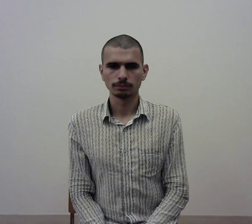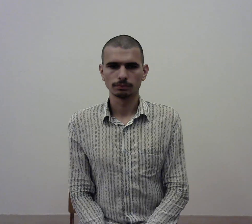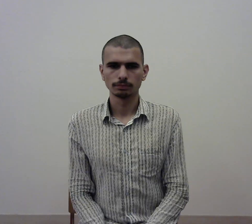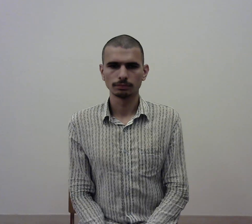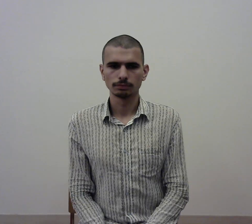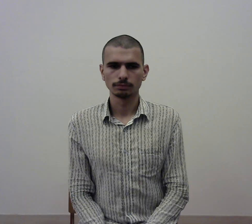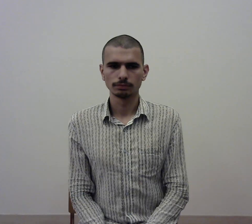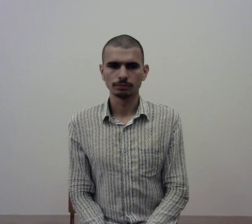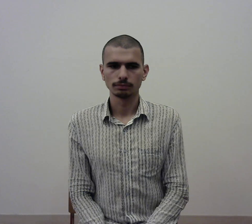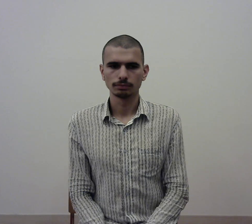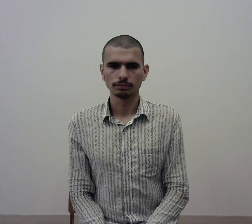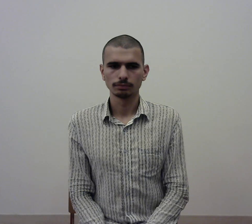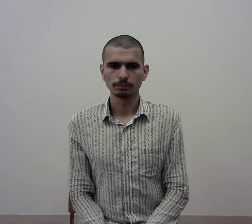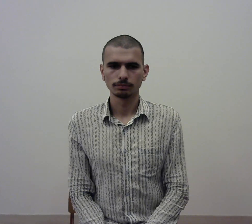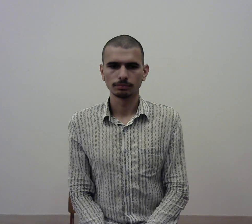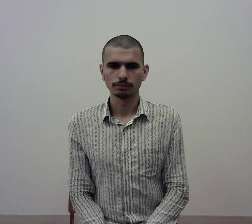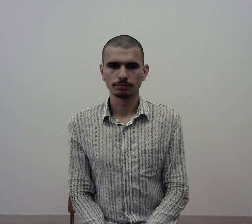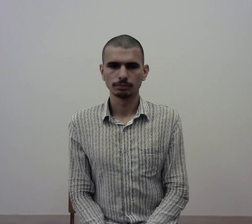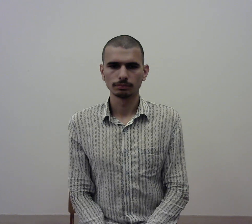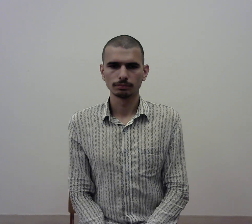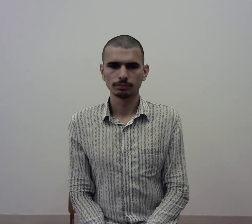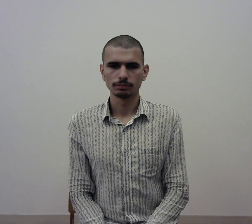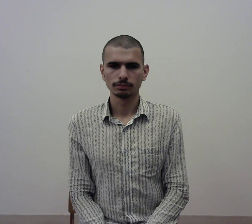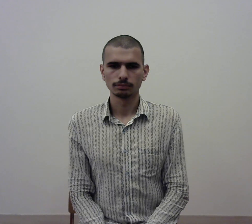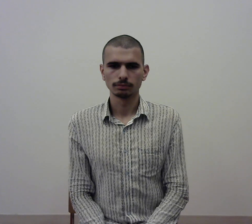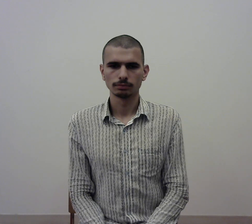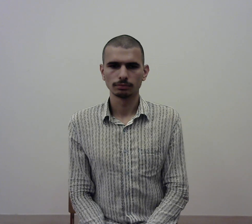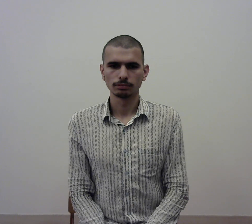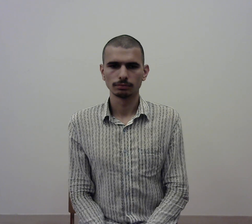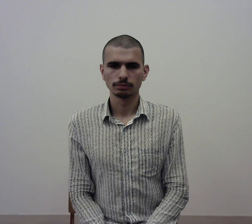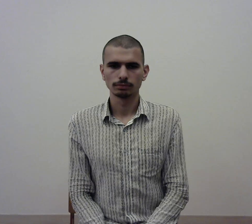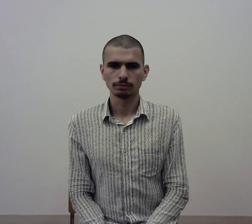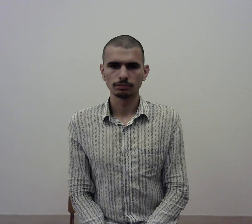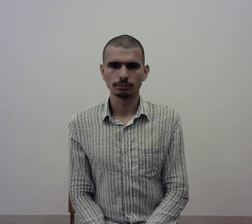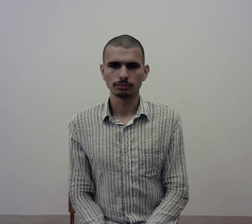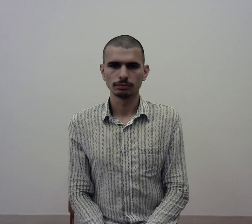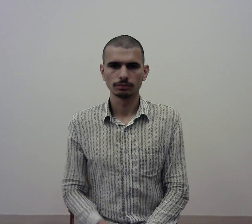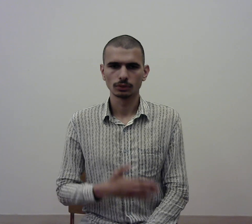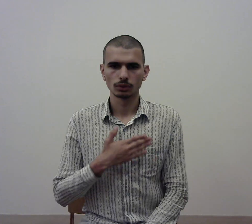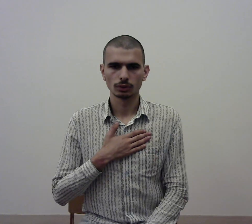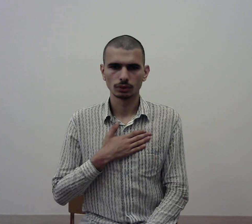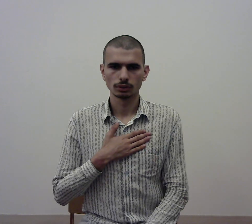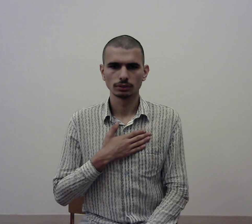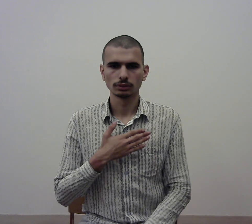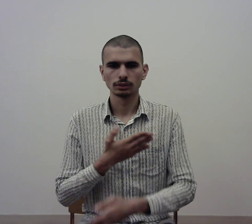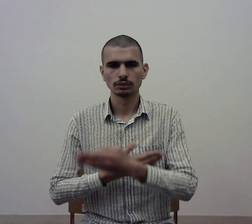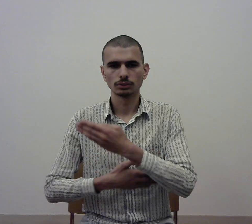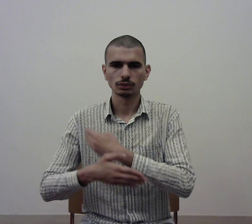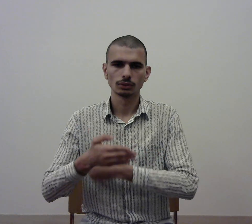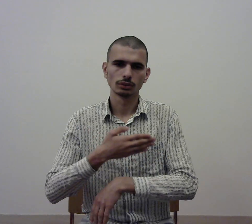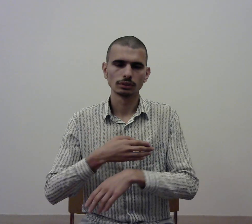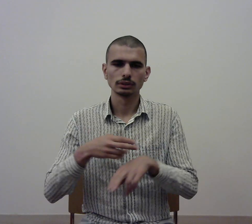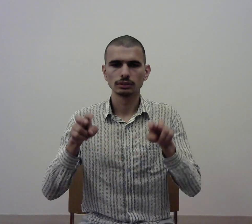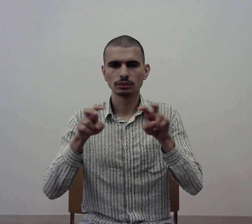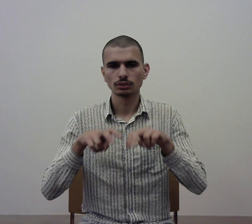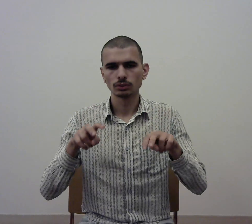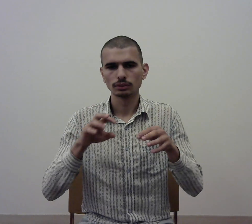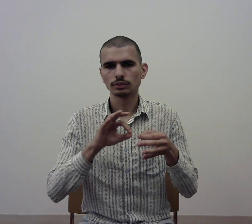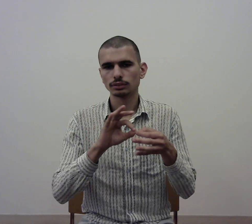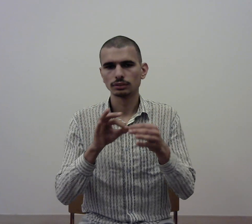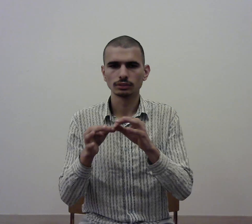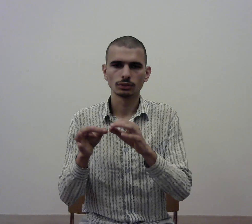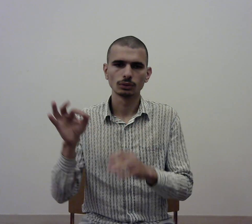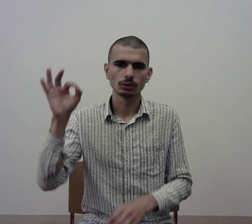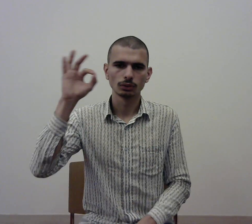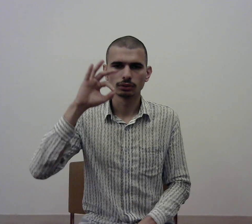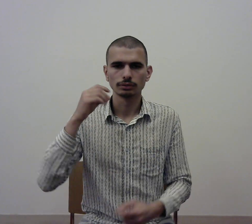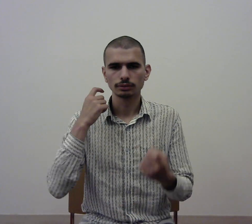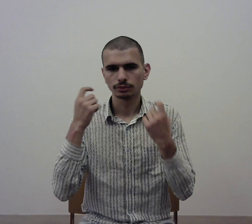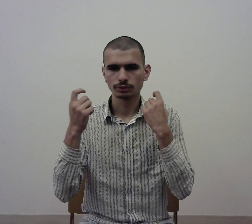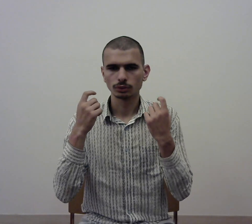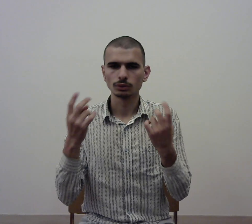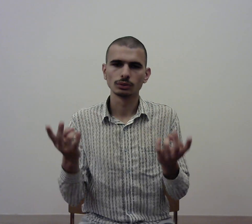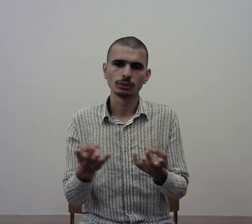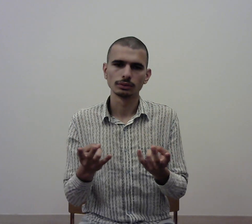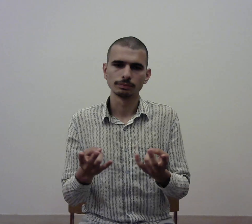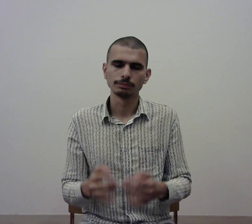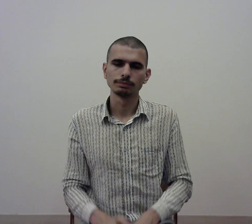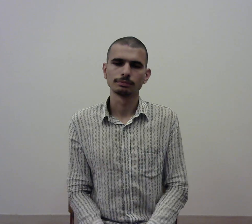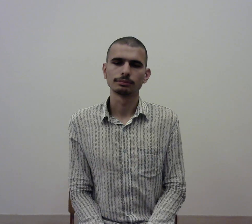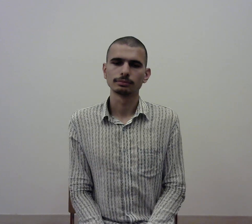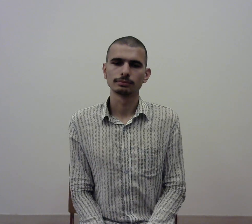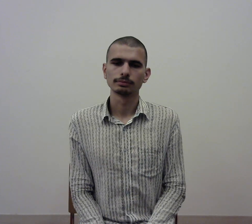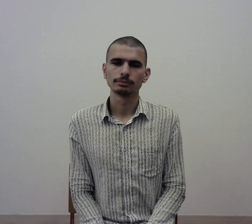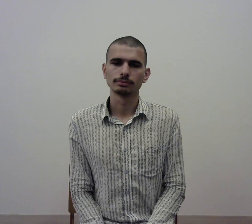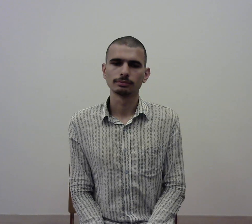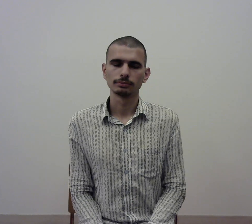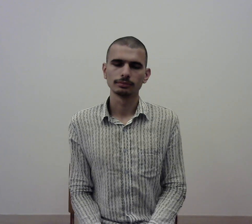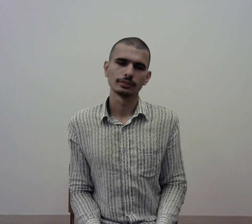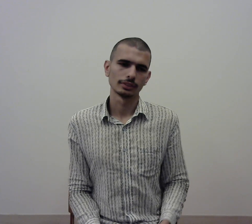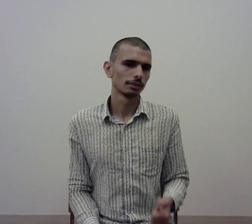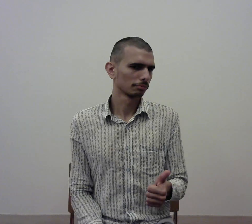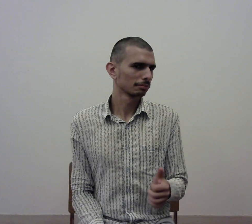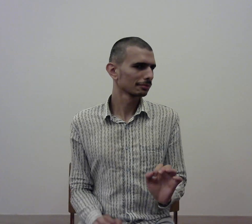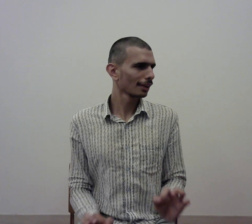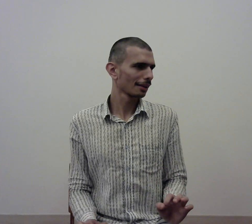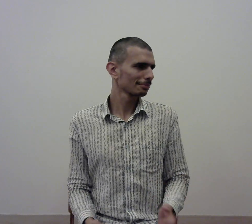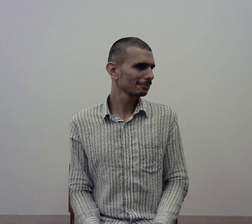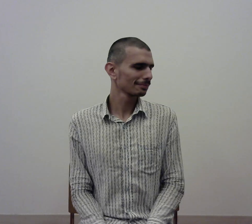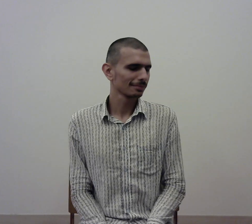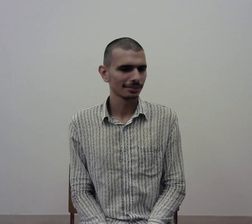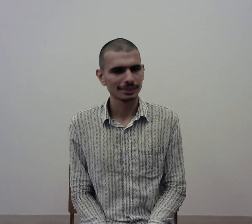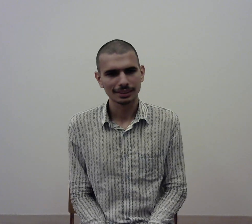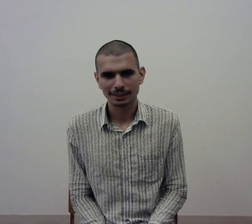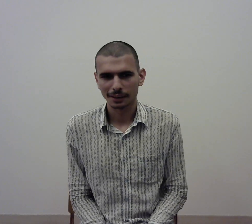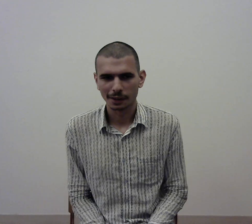Mənə əlillik müayinəsinin nəticəsi barədə məlumat lazımdır